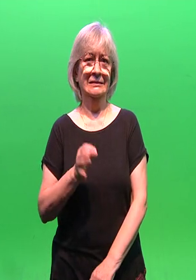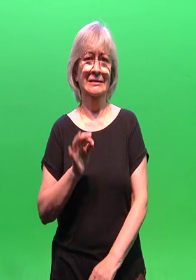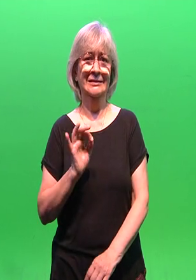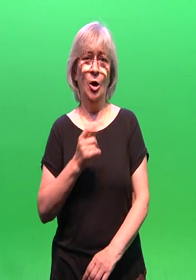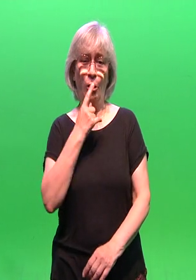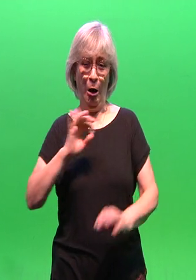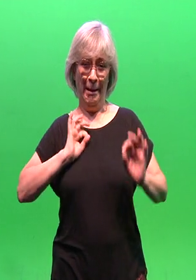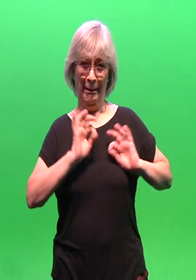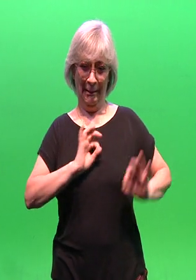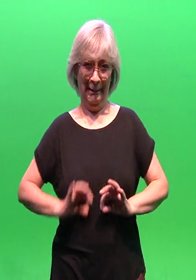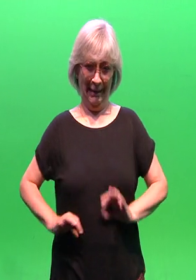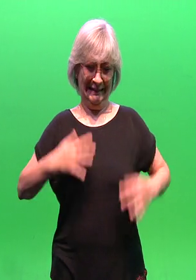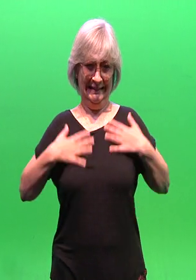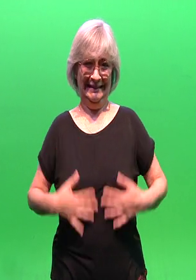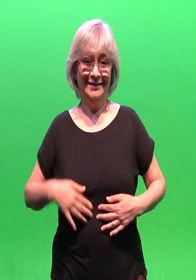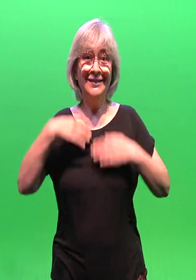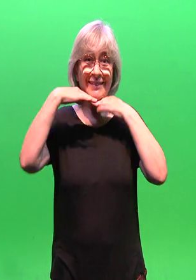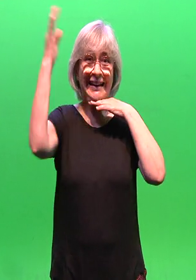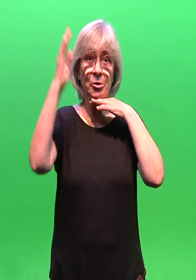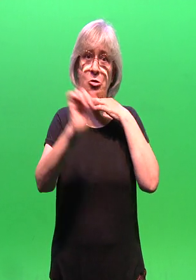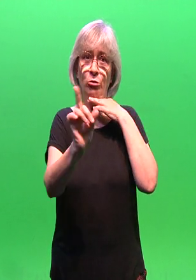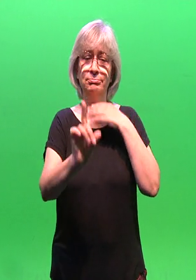Sí, tinc taques vermelles per tot el cos, però al cap no.